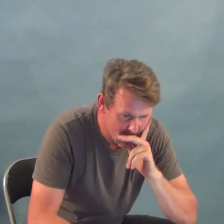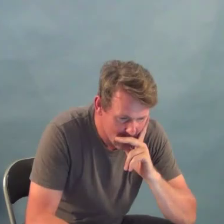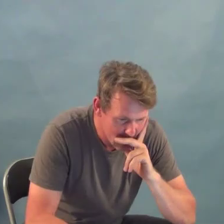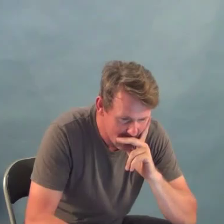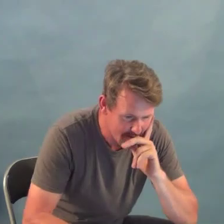Teraz.